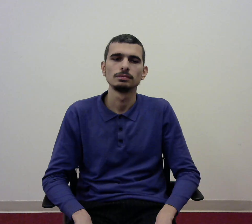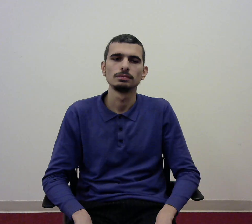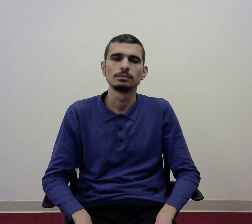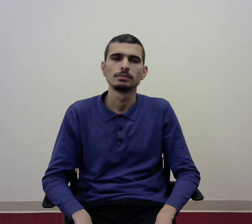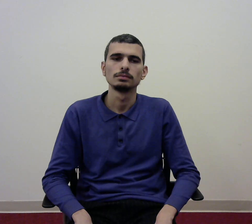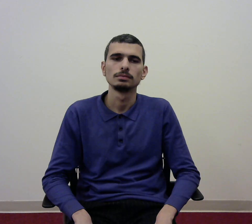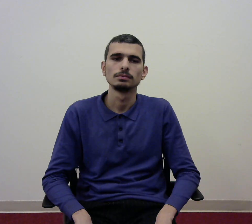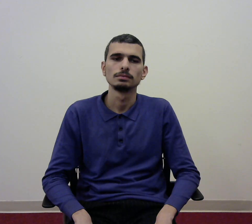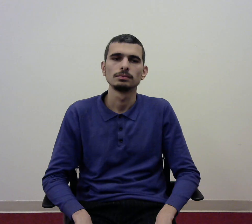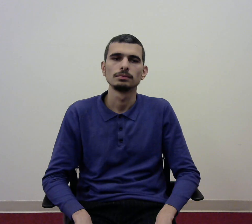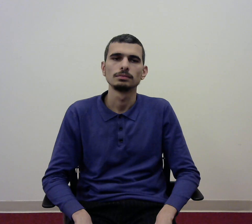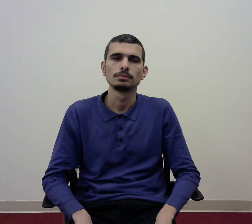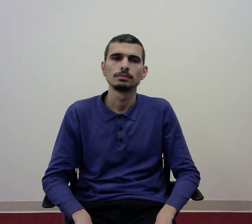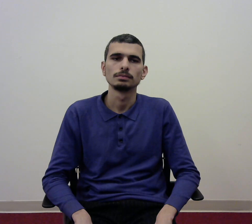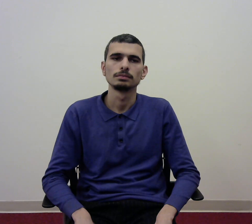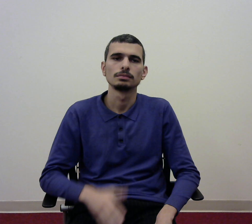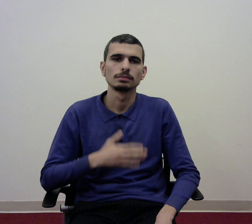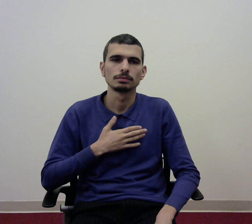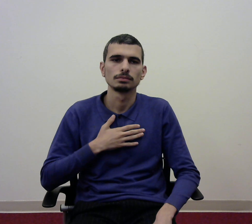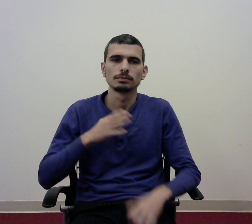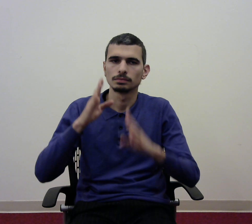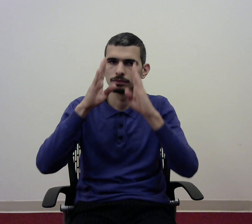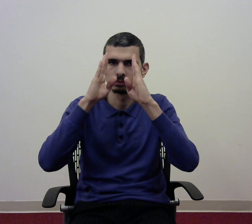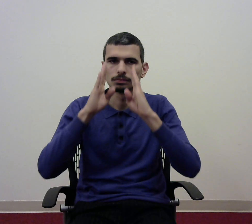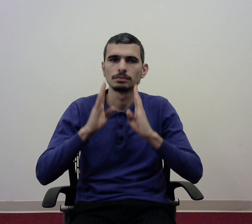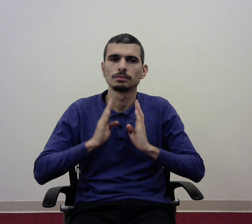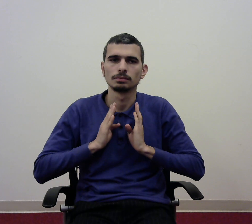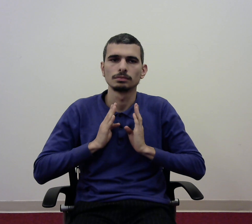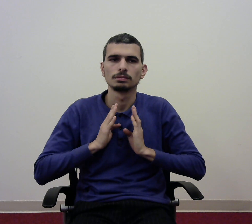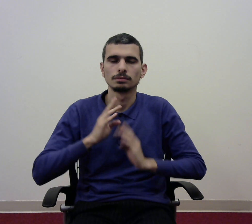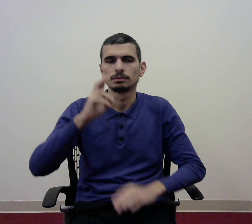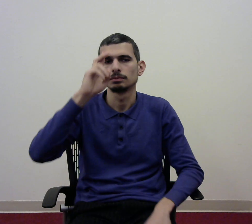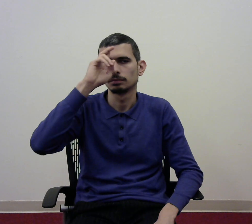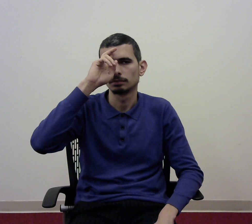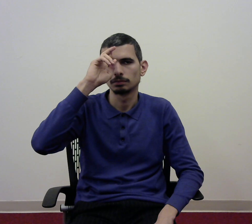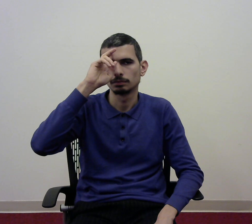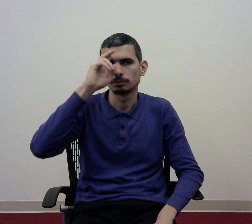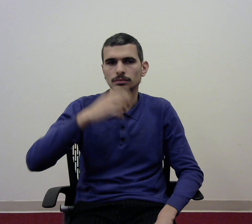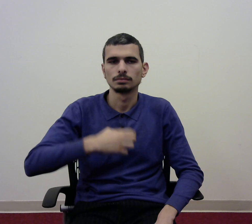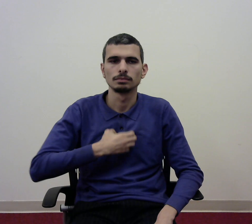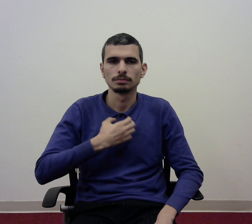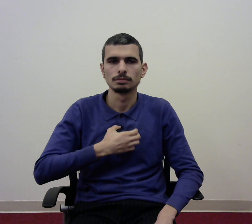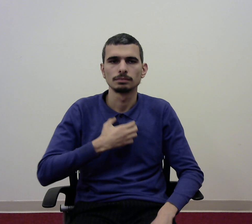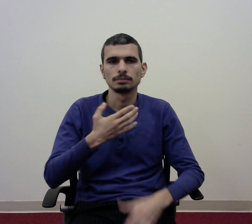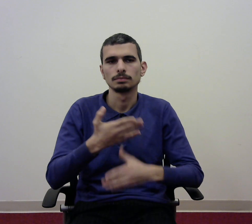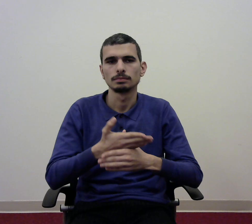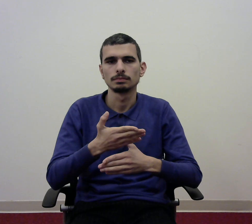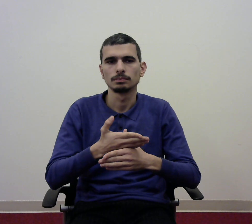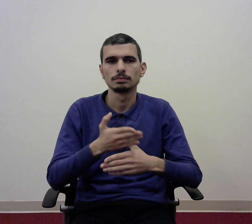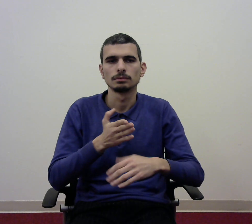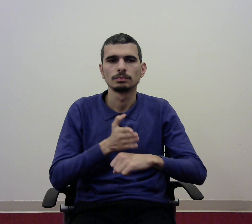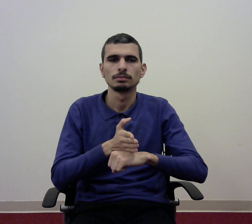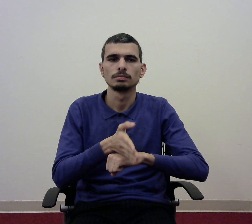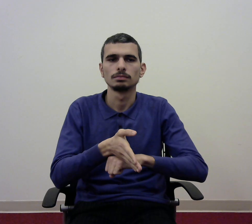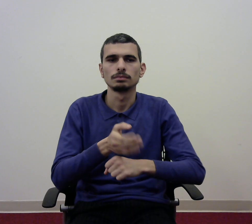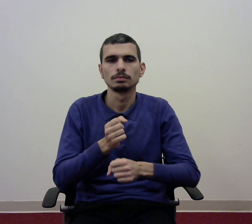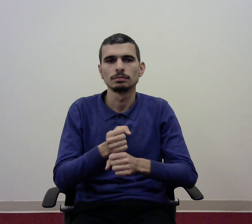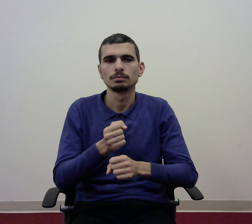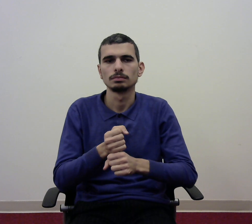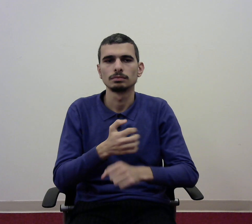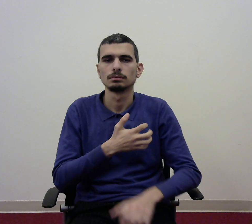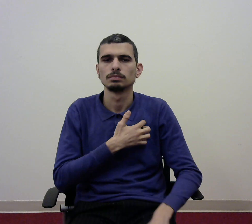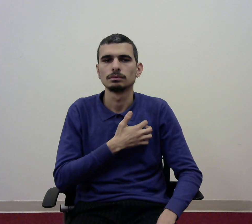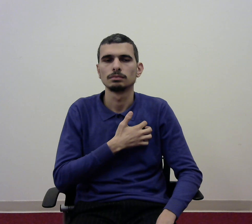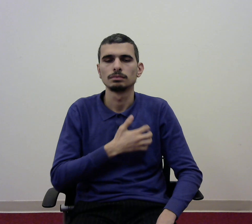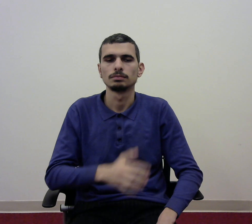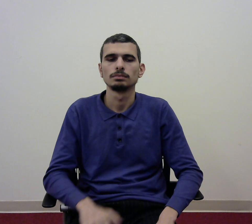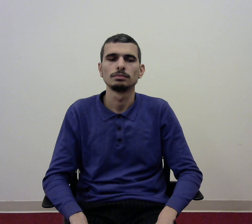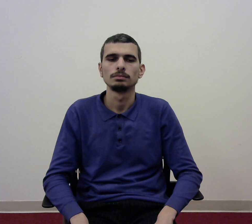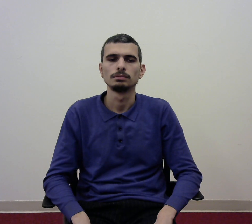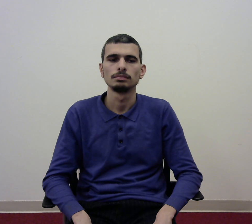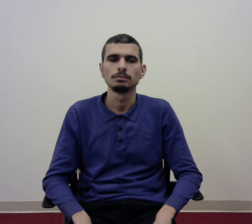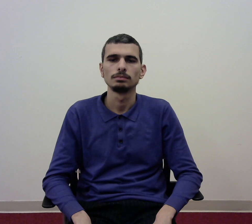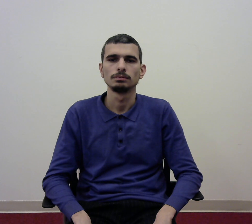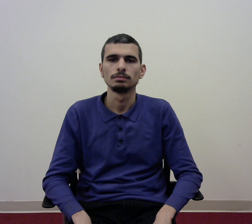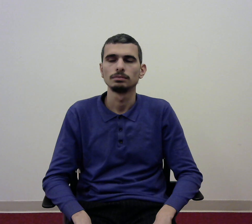Mən ünvanlı dövlət sosial yardımına müraciət etmək istəyirəm